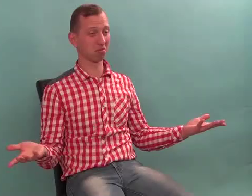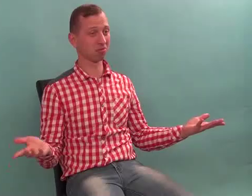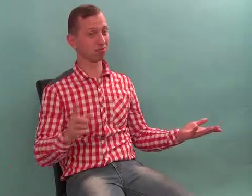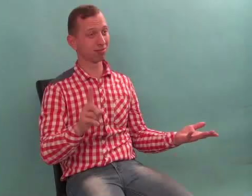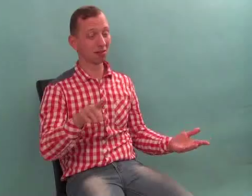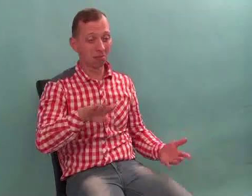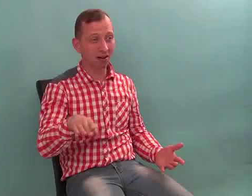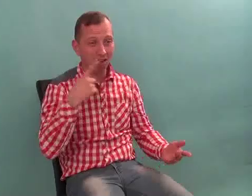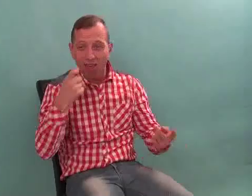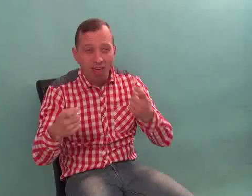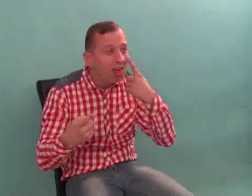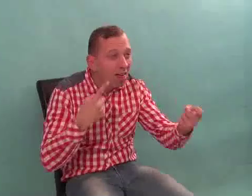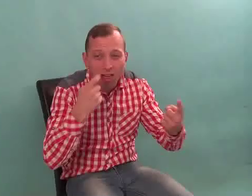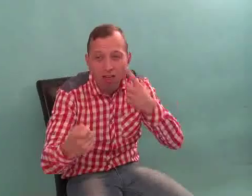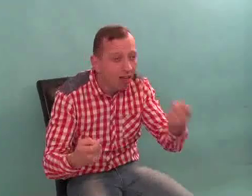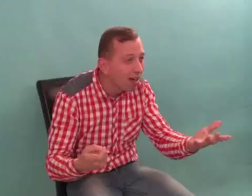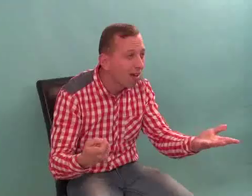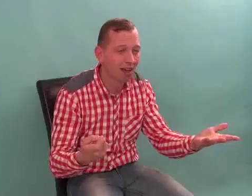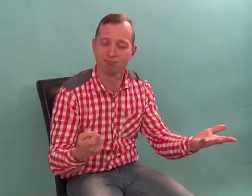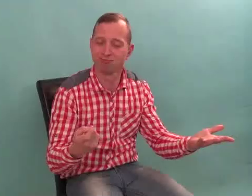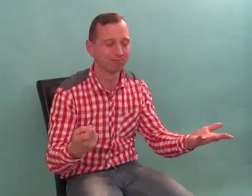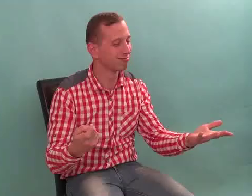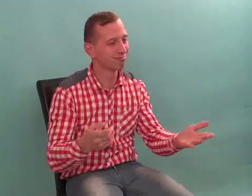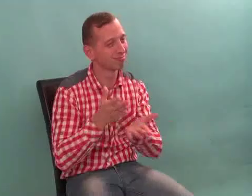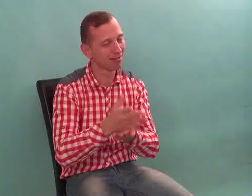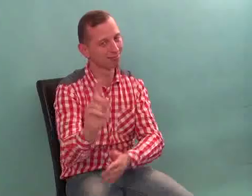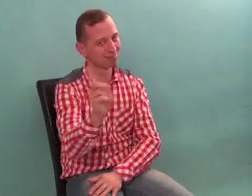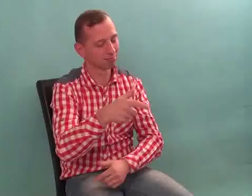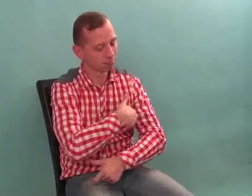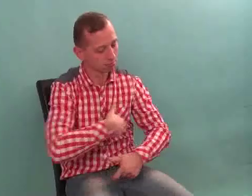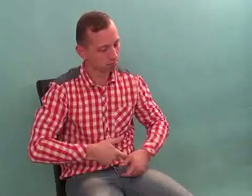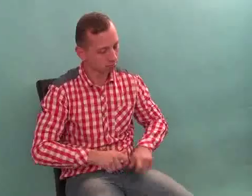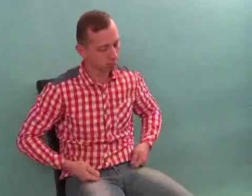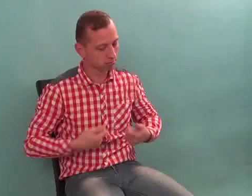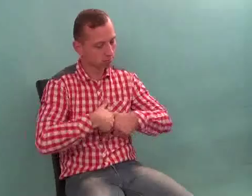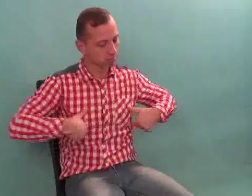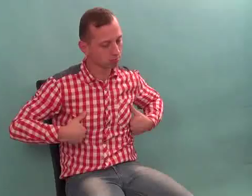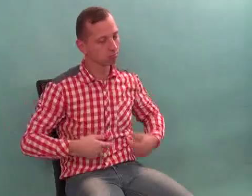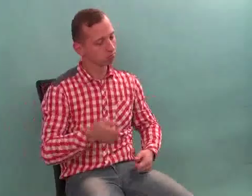Dzieci będą patrzeć, tak nie można, tak nie wolno, trzeba mieć kostium.